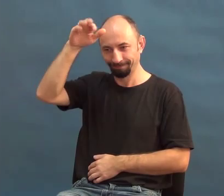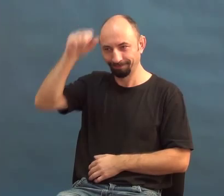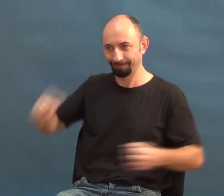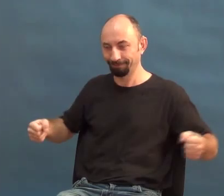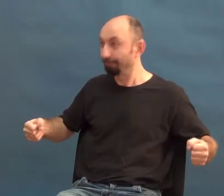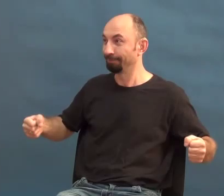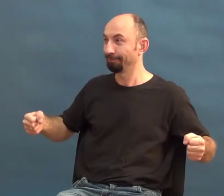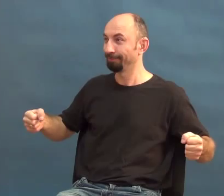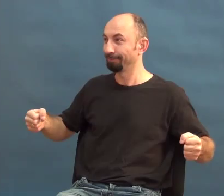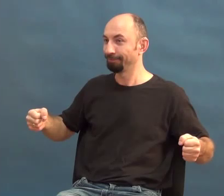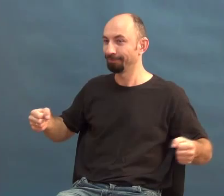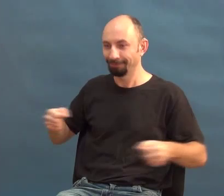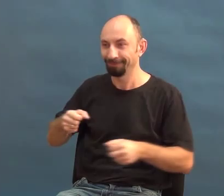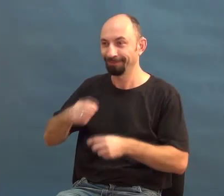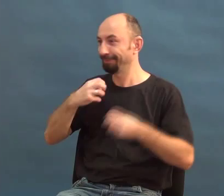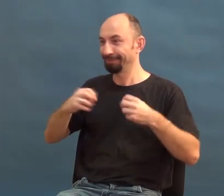Huśtający się ptaszek zauważa go i zastyga w bezruchu.